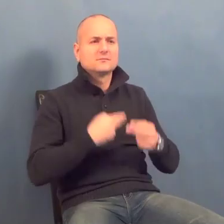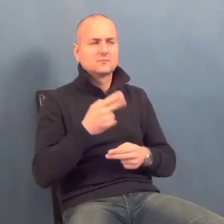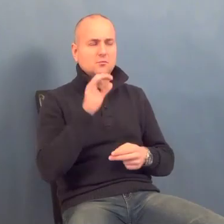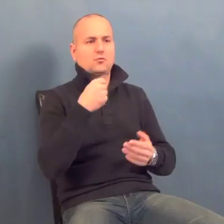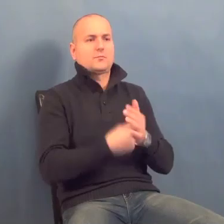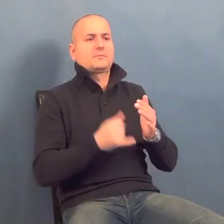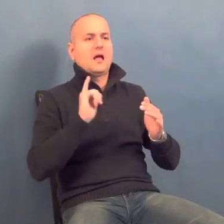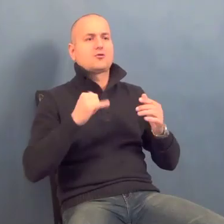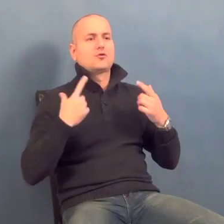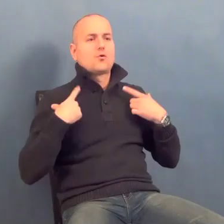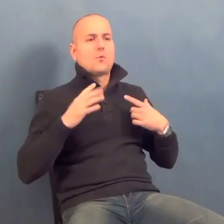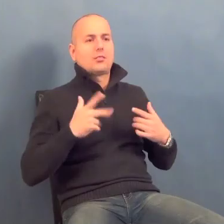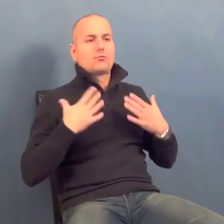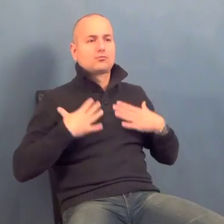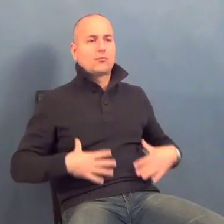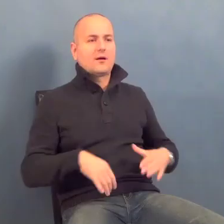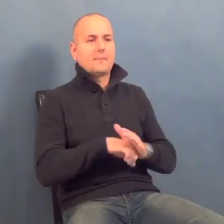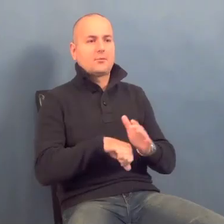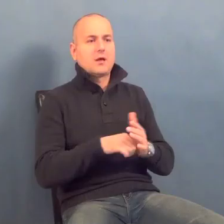Może kupimy jakąś ładną koszulkę do piłki nożnej.